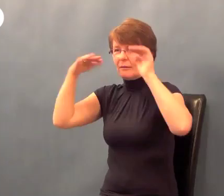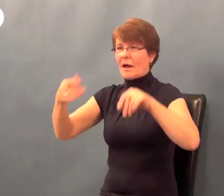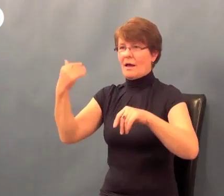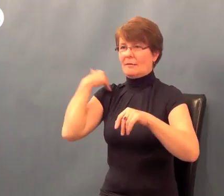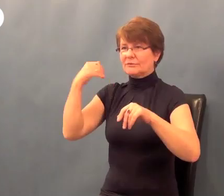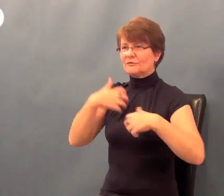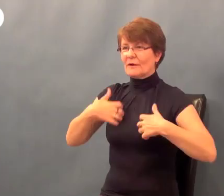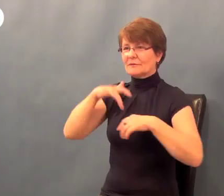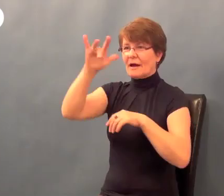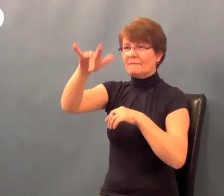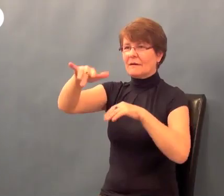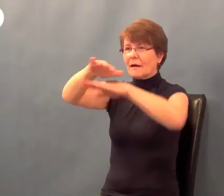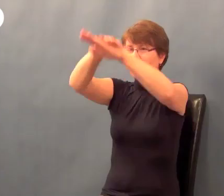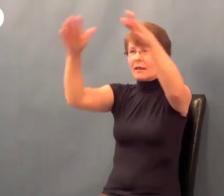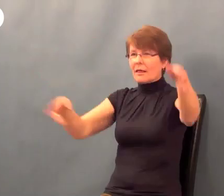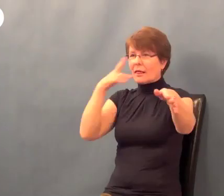A tam za kamieniem było zwierzę, którego nie zauważył.